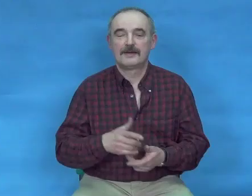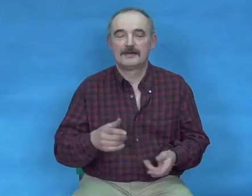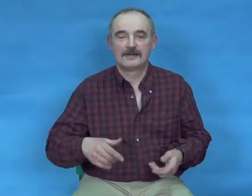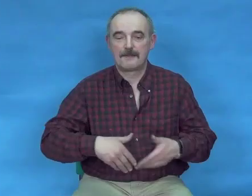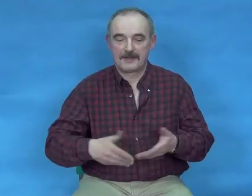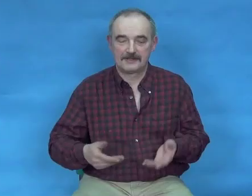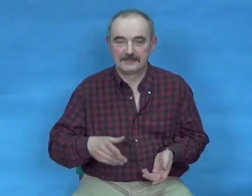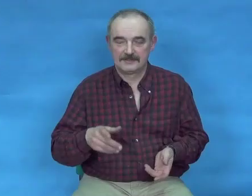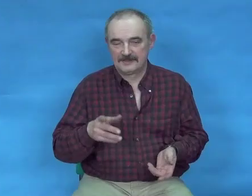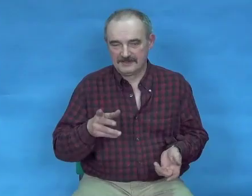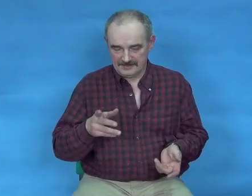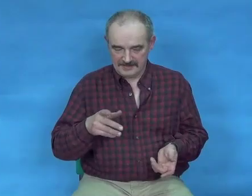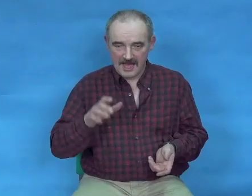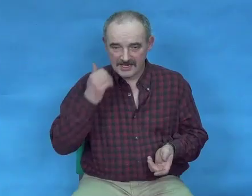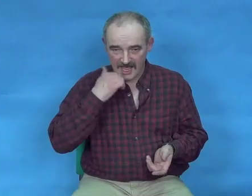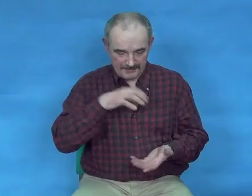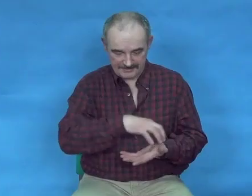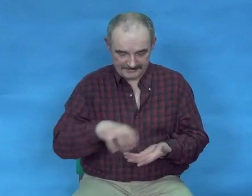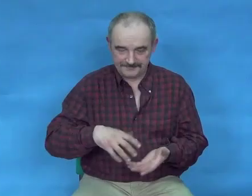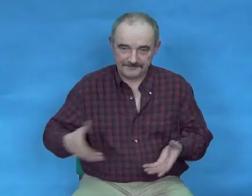W misce są jabłka.